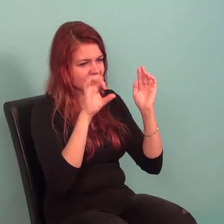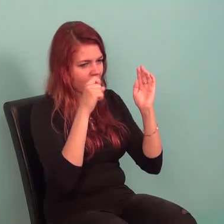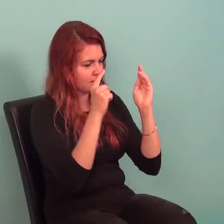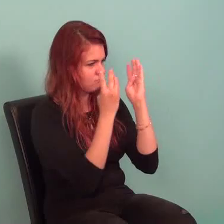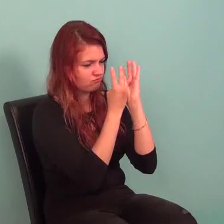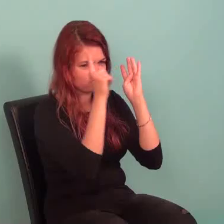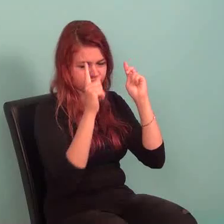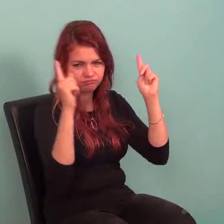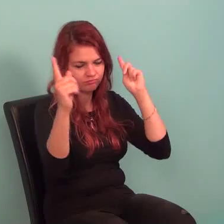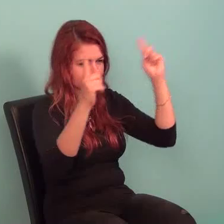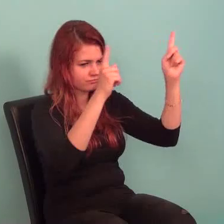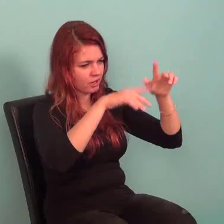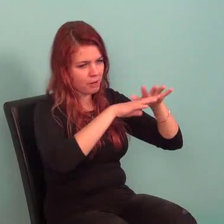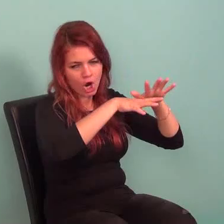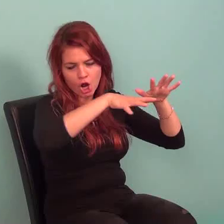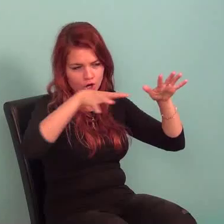Rząd drzew i duże pole.